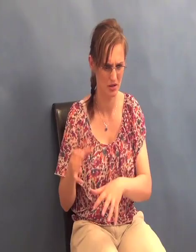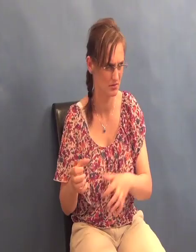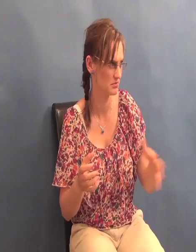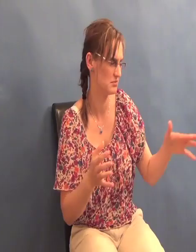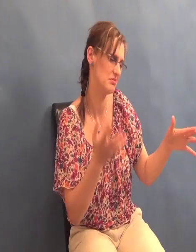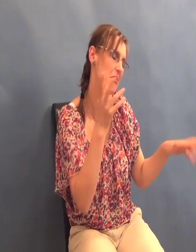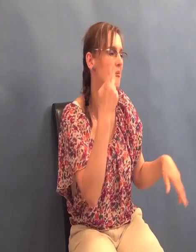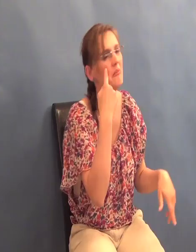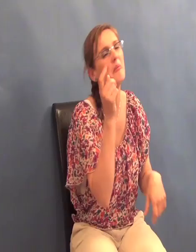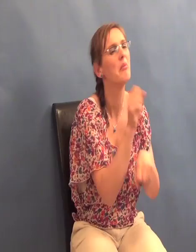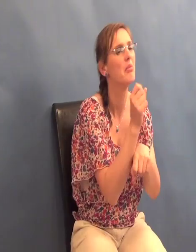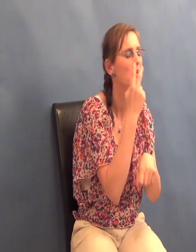Dobra, zobaczy się.